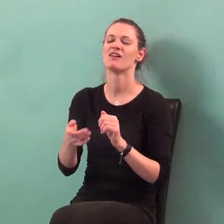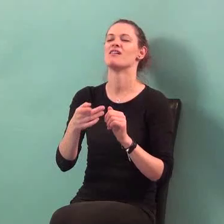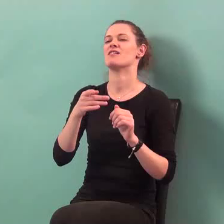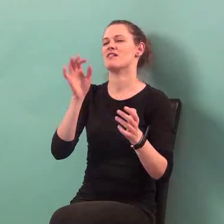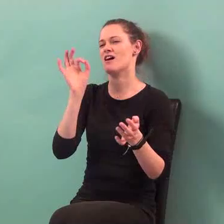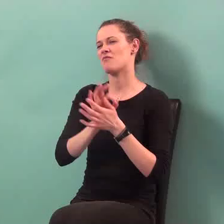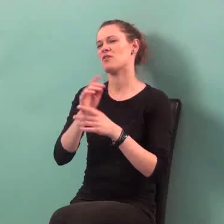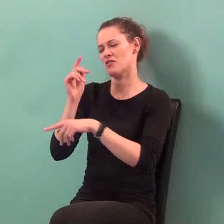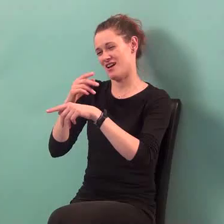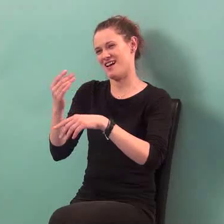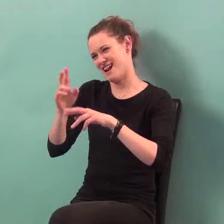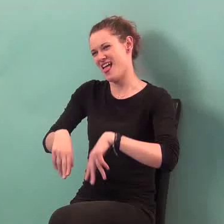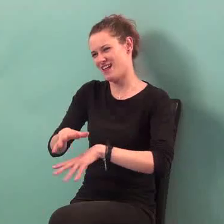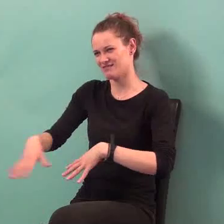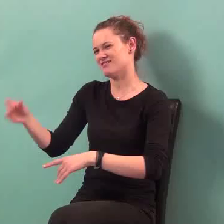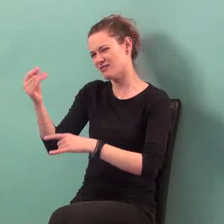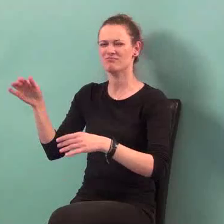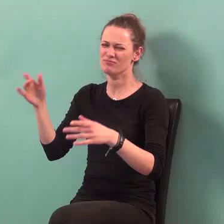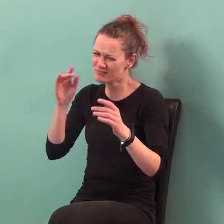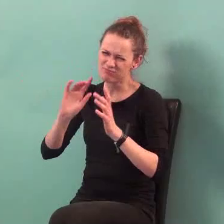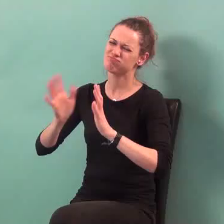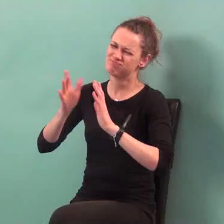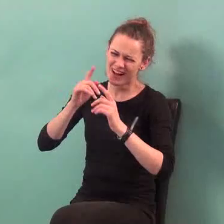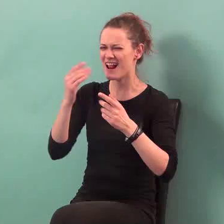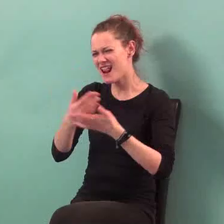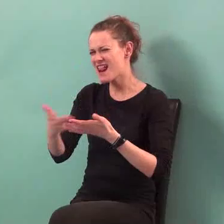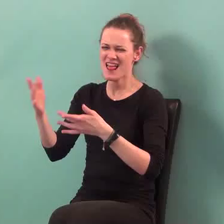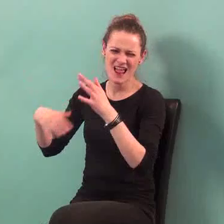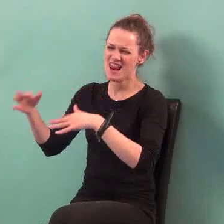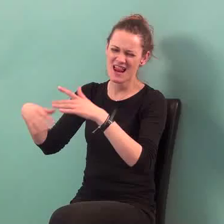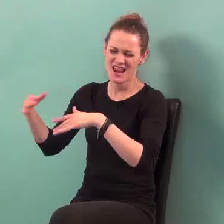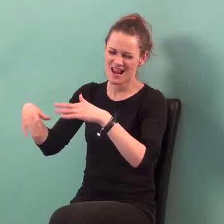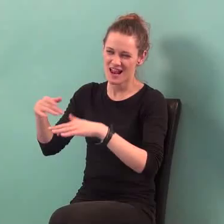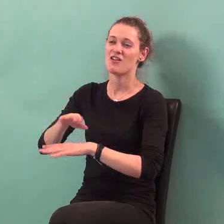A Ci pozostali na dole dalej migają, gadają.